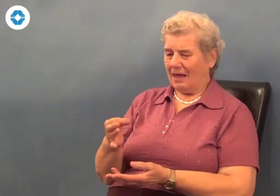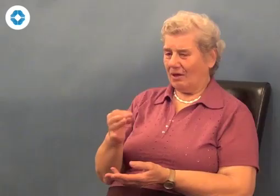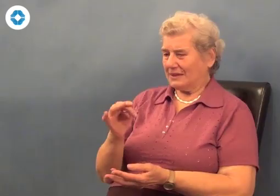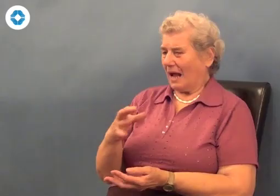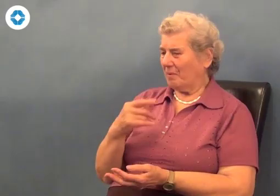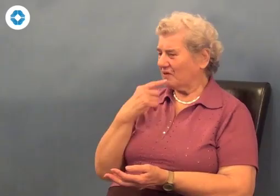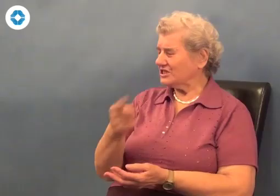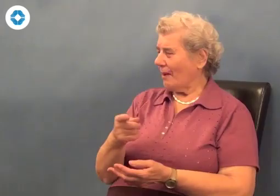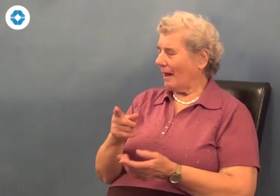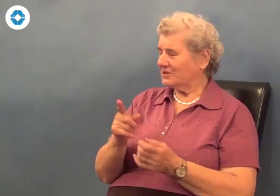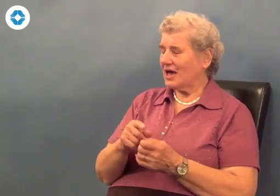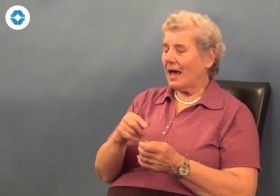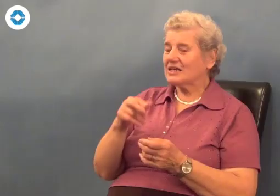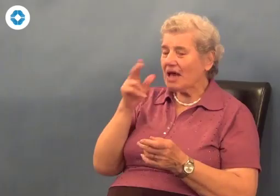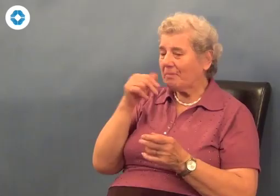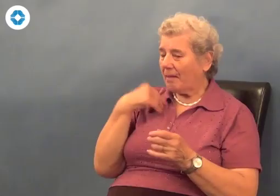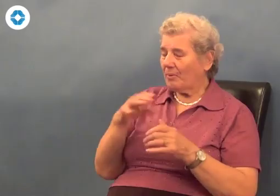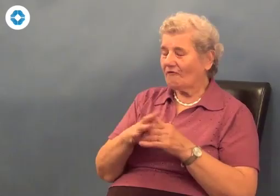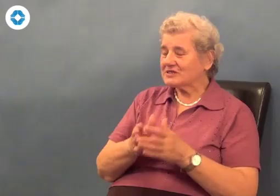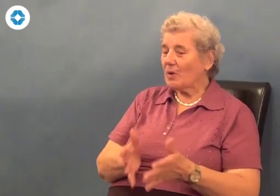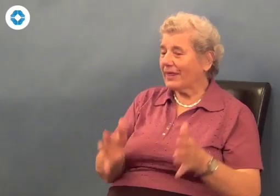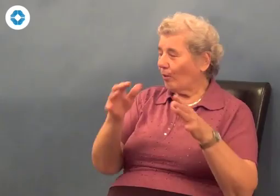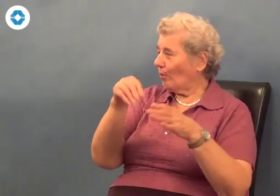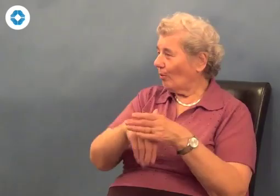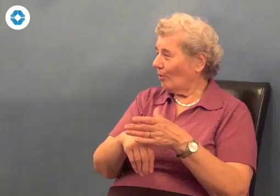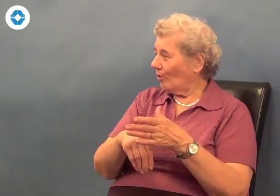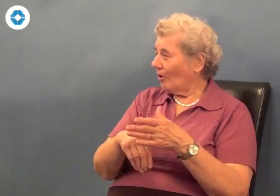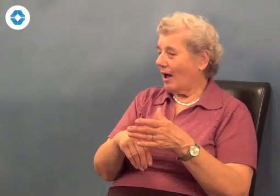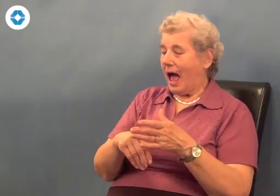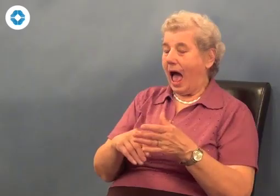Tak powiedziałam, że żabka była w słoiku.